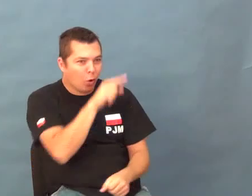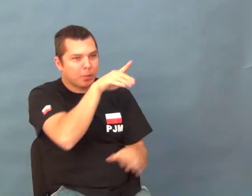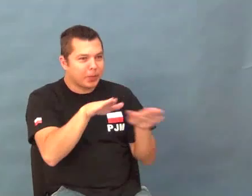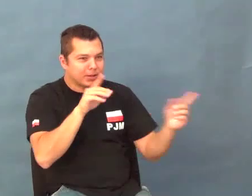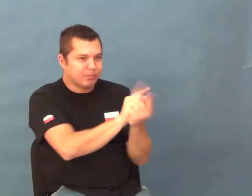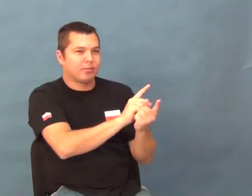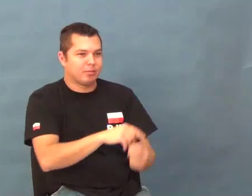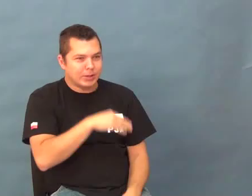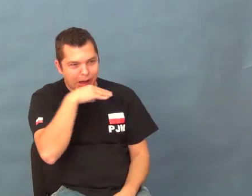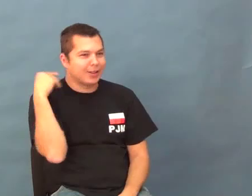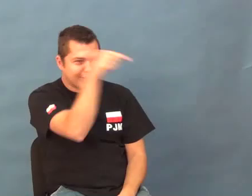Spotkamy się tam, na miejscu, to wystarczy.